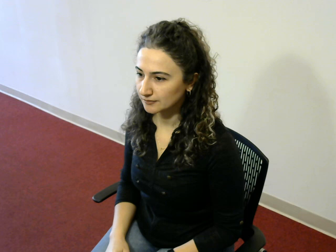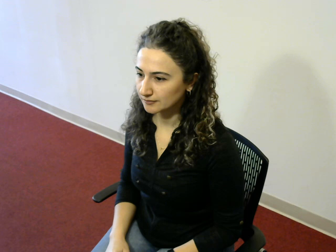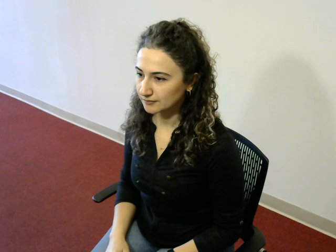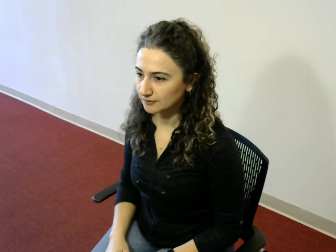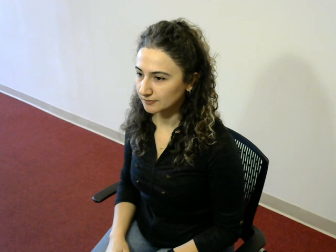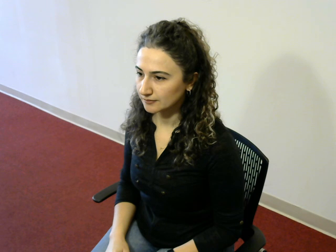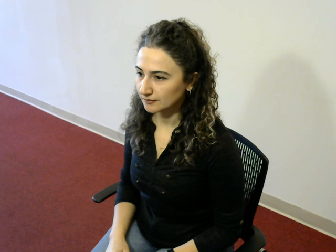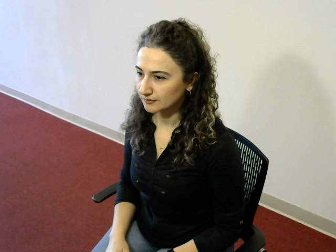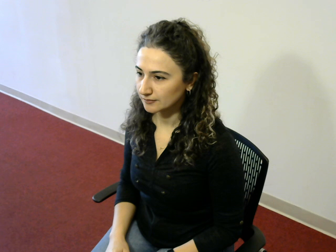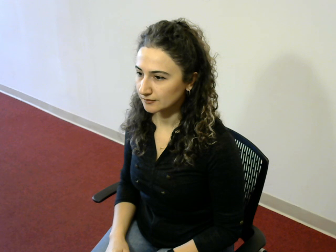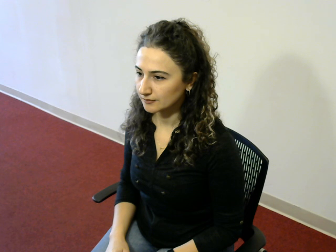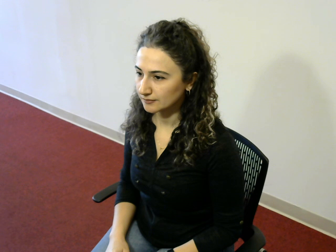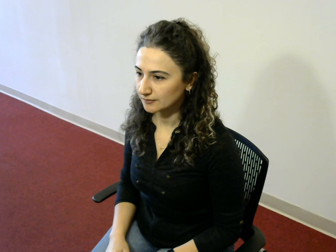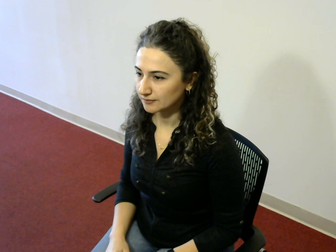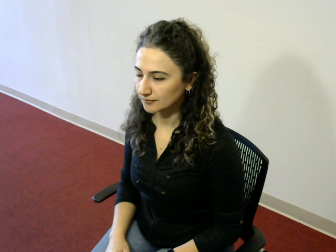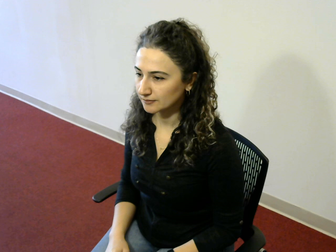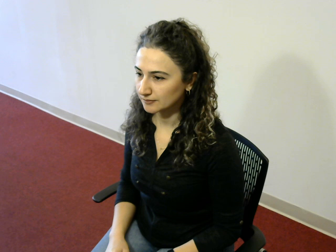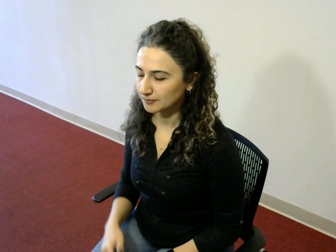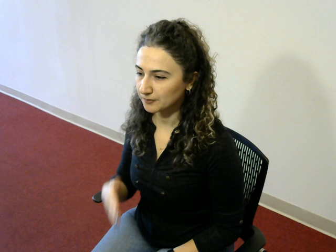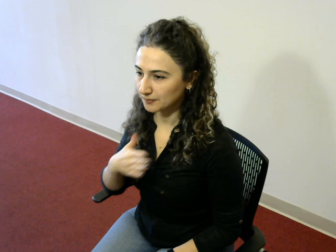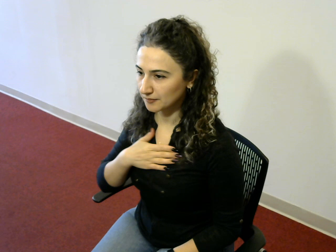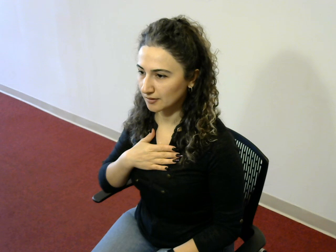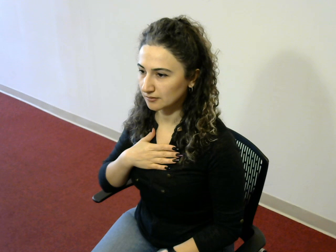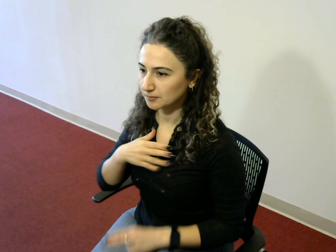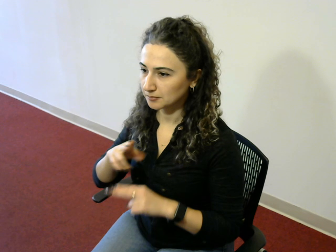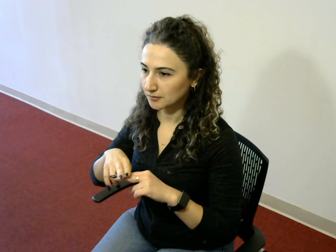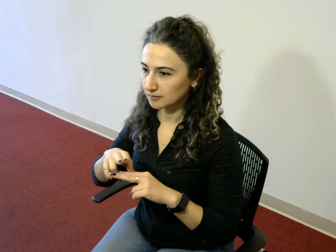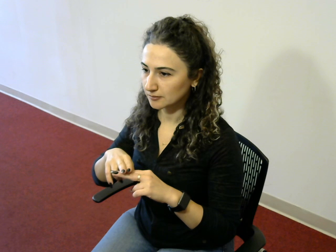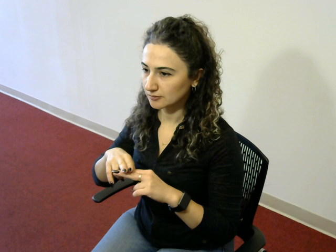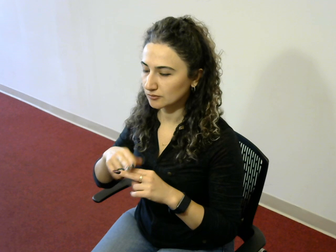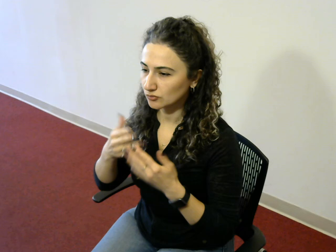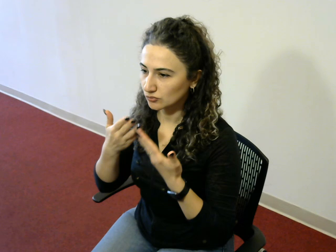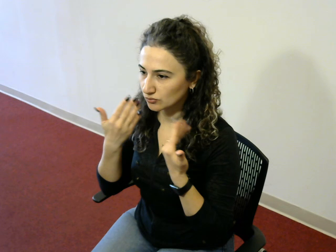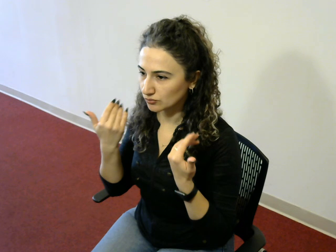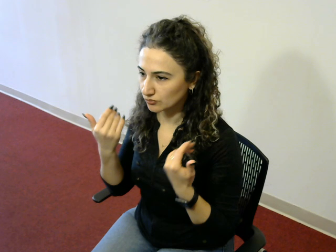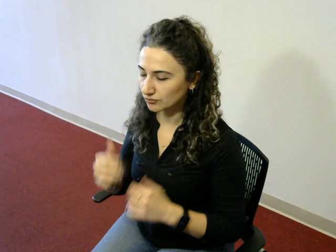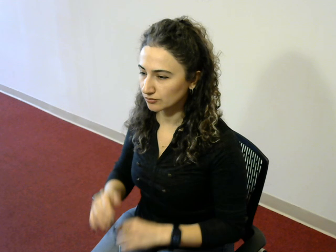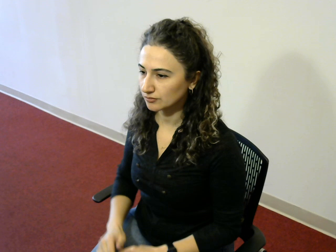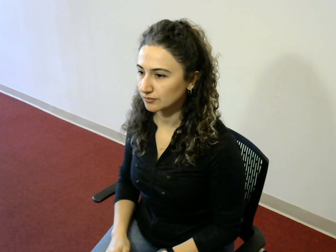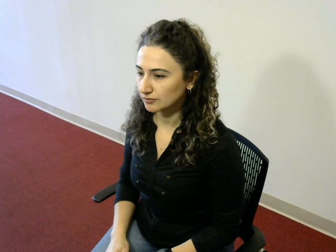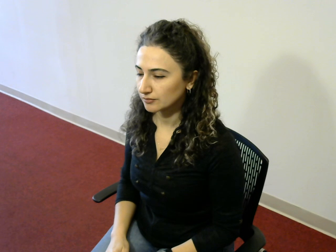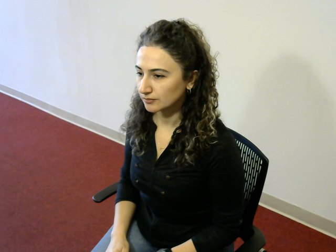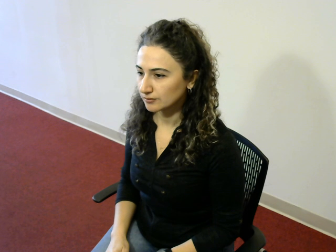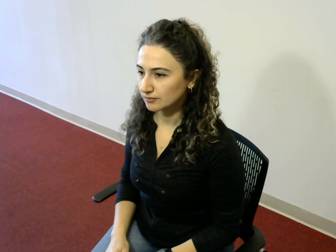Mənim şəxsiyyət vəsiqəm yoxdur